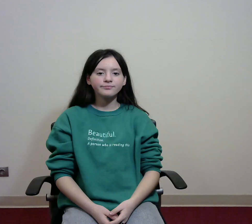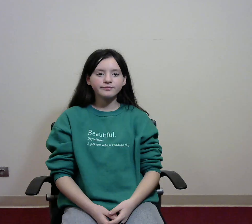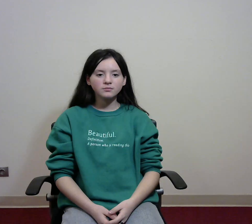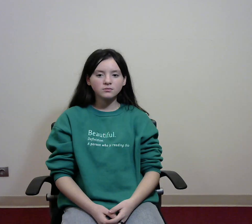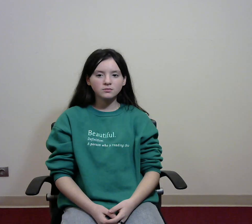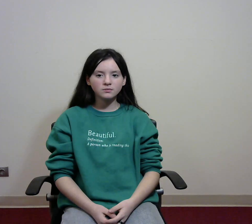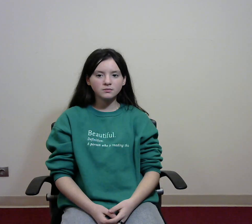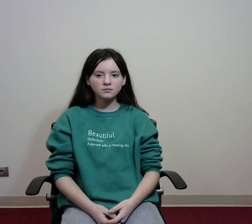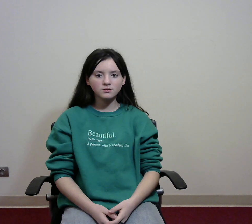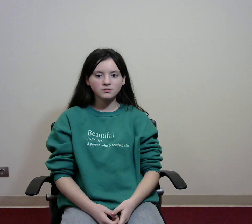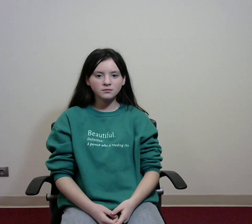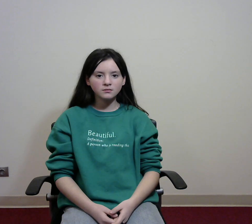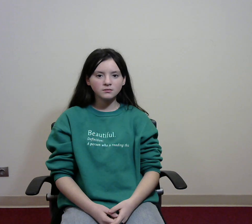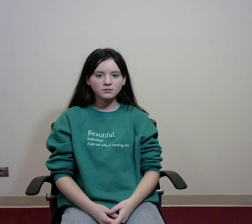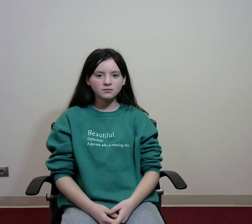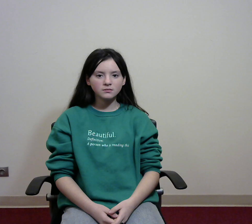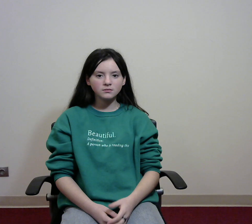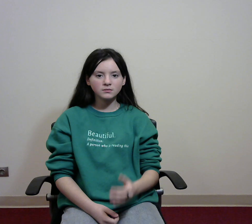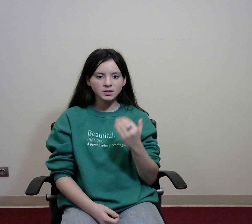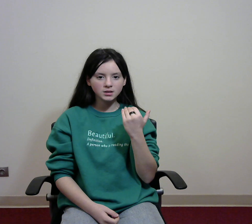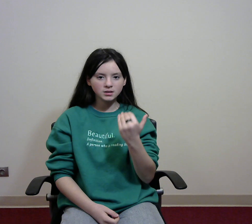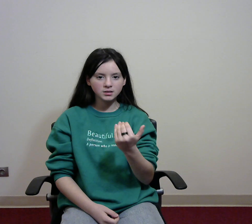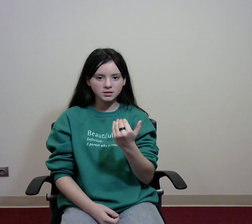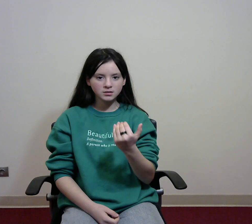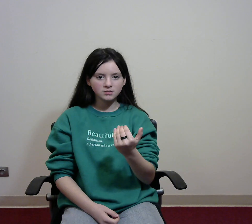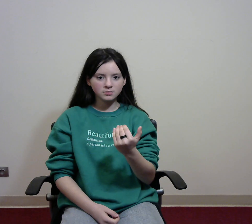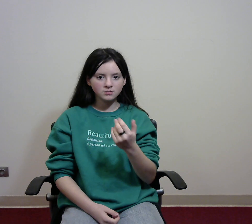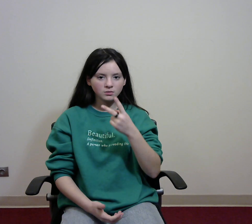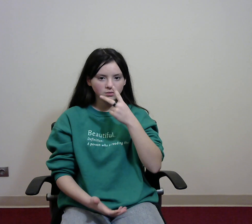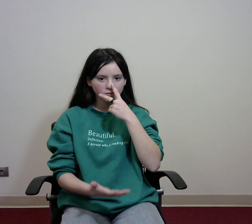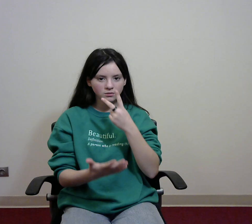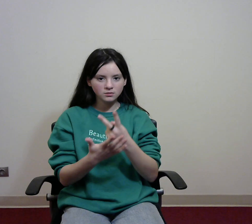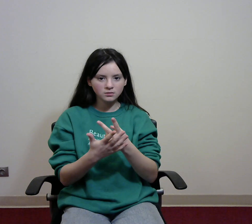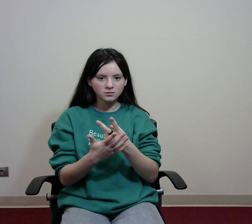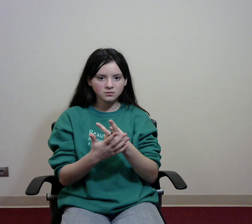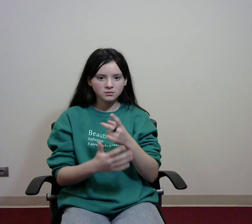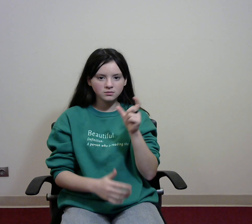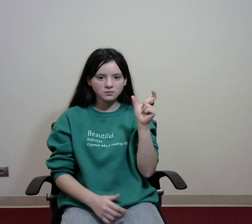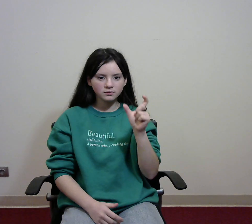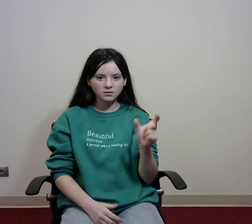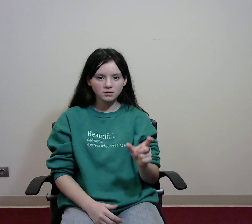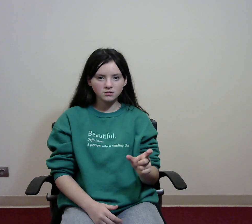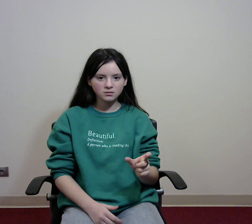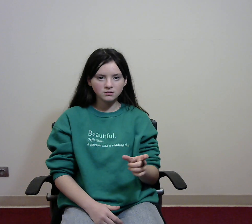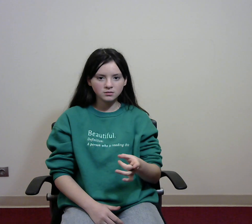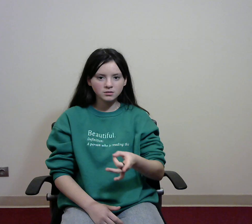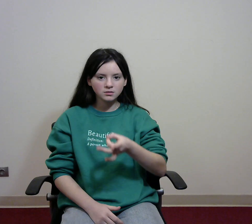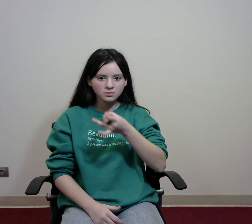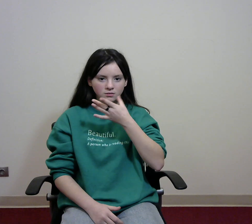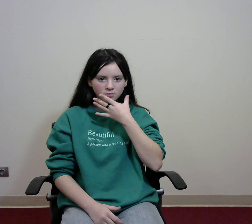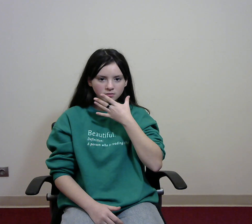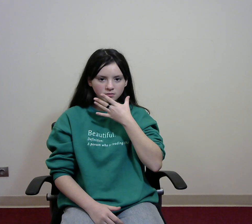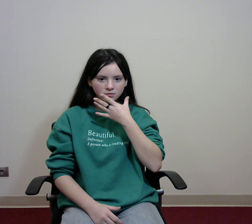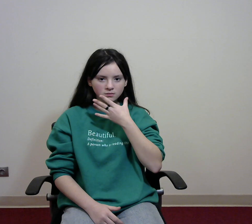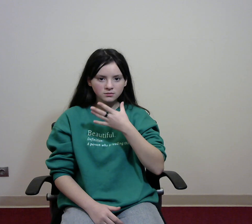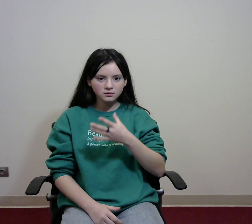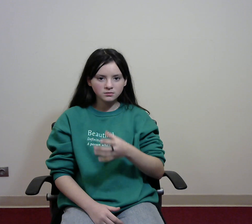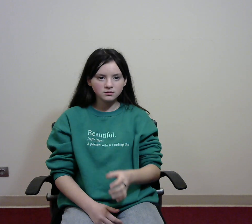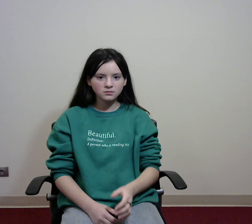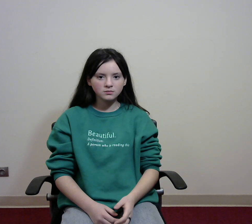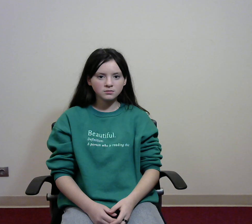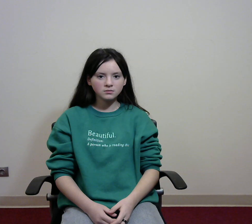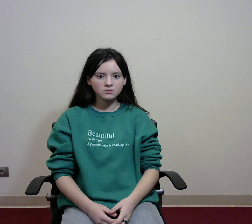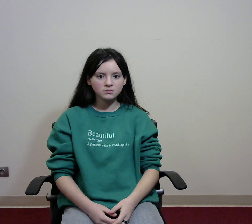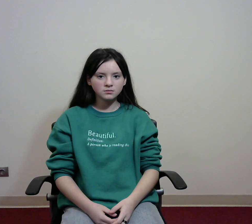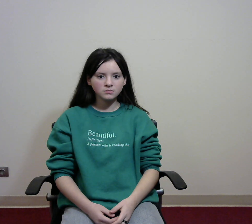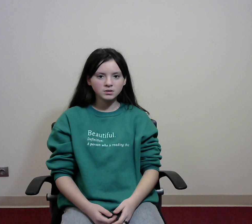Sizə göstərilən şeiri bəyəndiniz?